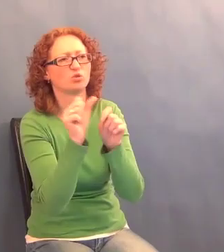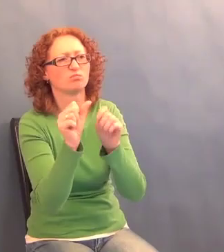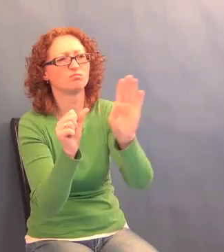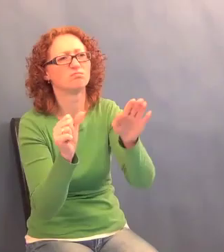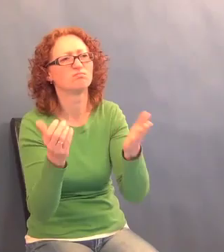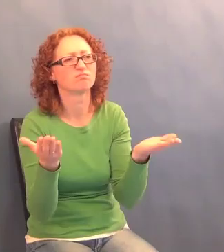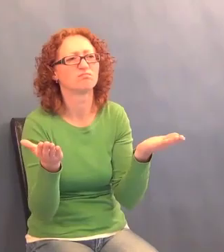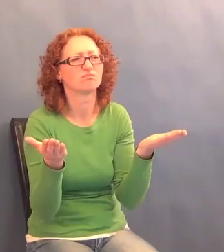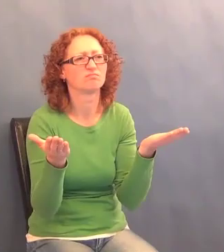Od tej godziny do tej godziny.